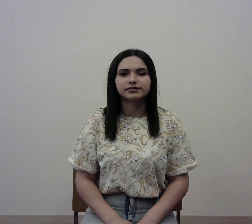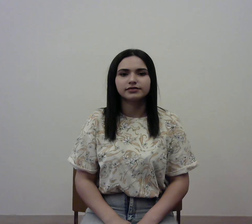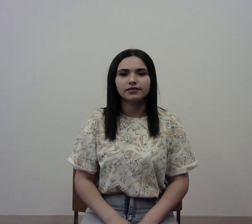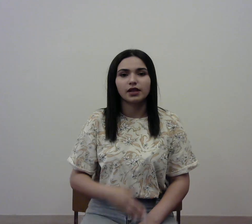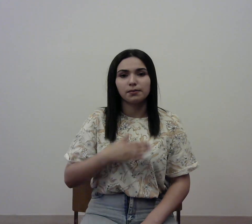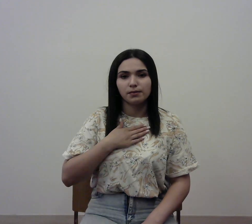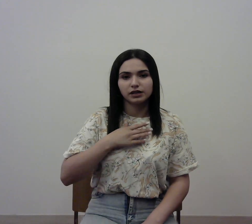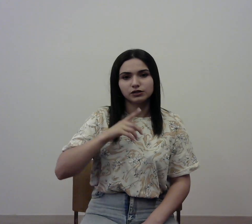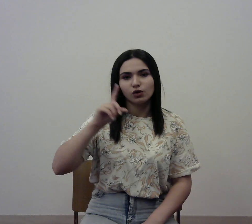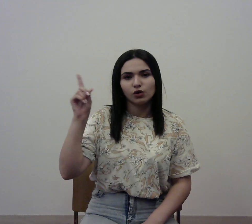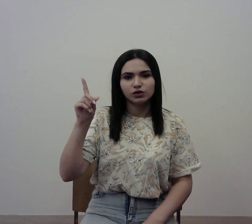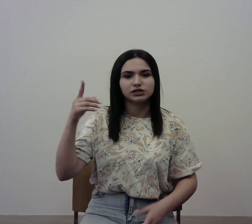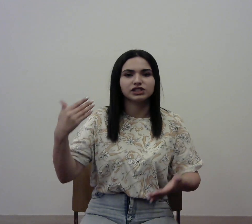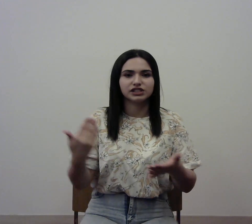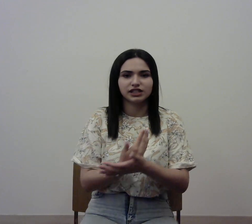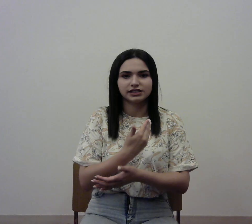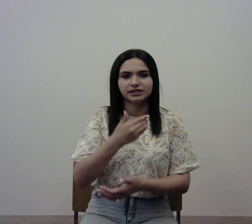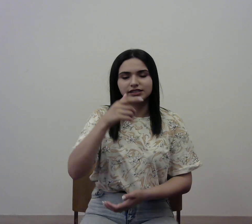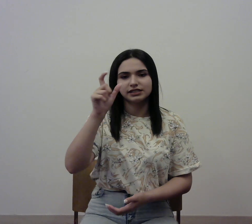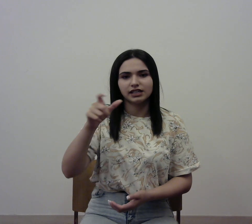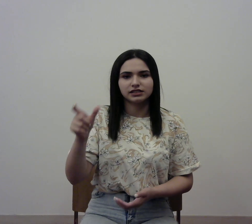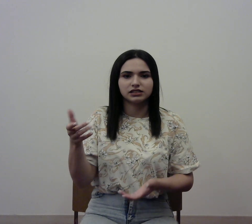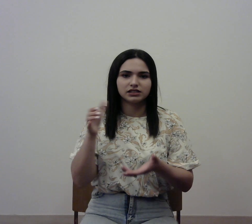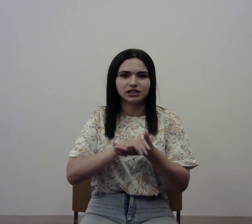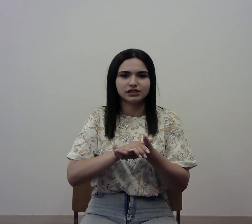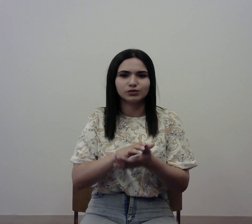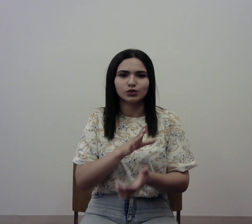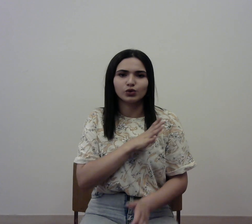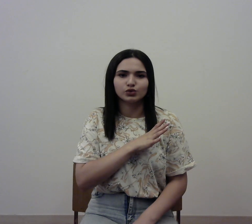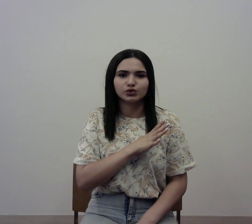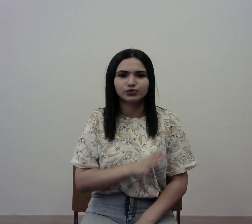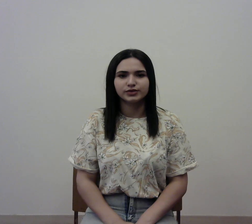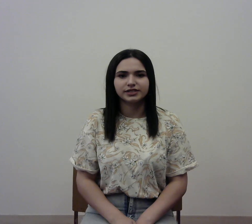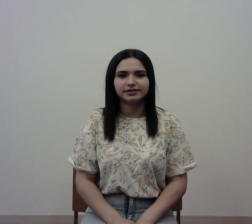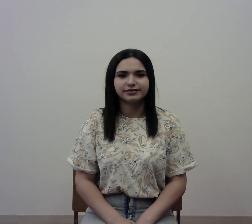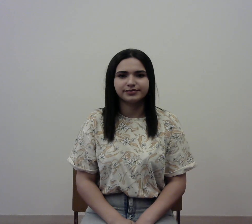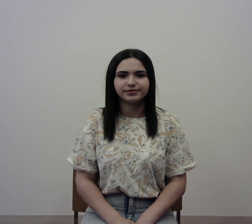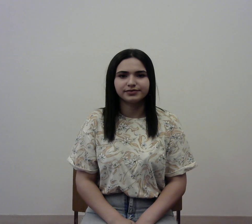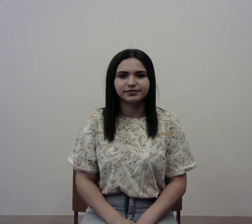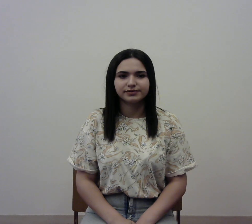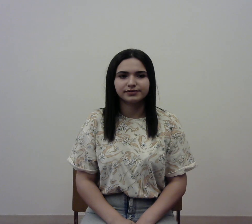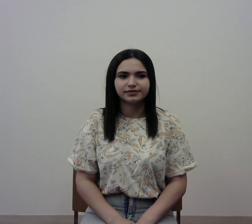Mən orda yeni insanlarla tanış oldum